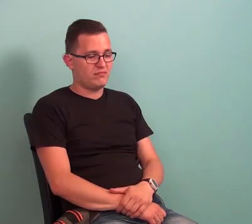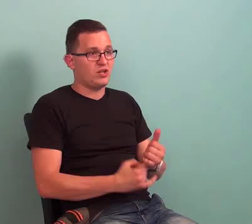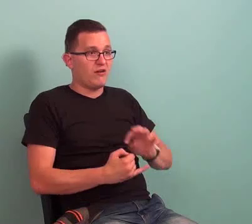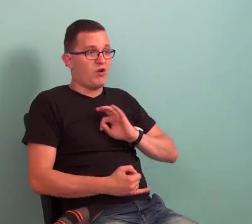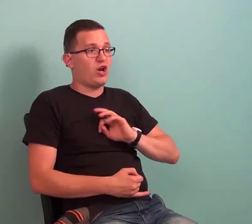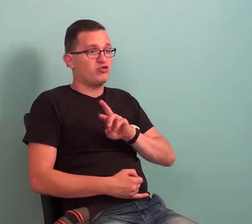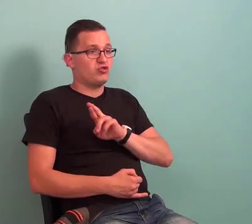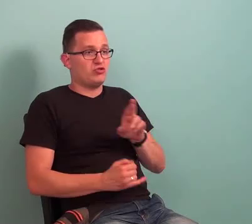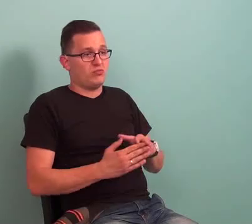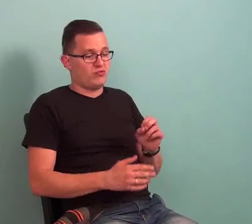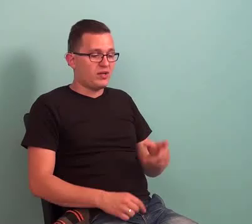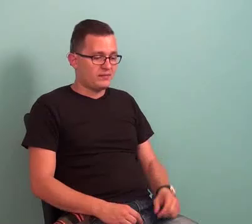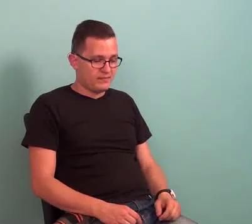Jeśli to są moje rzeczy z domu to tak.